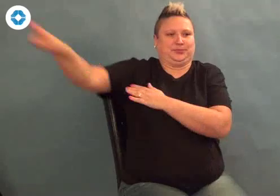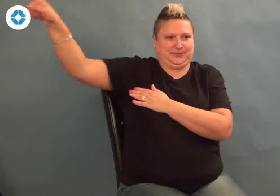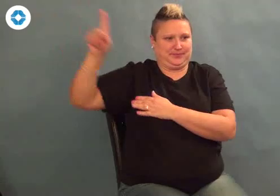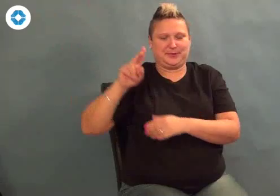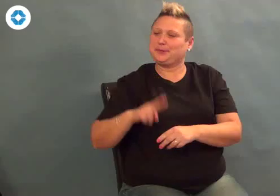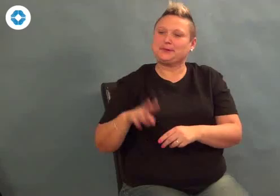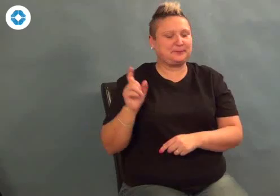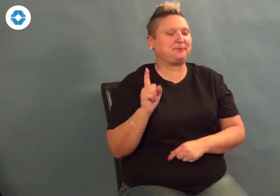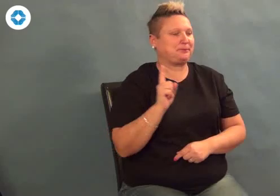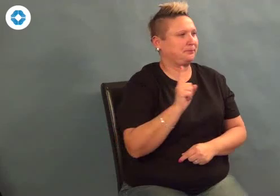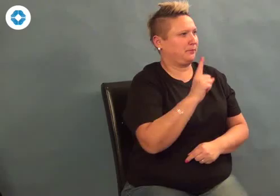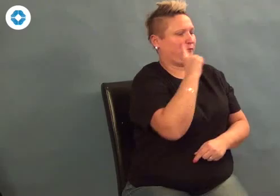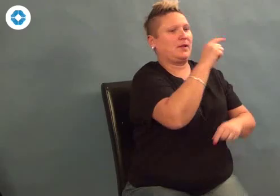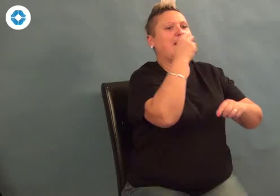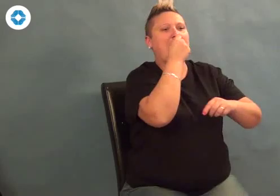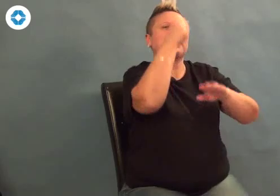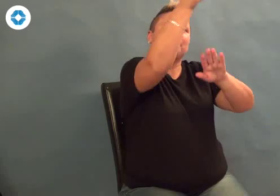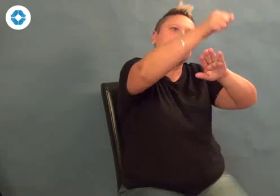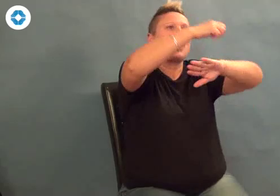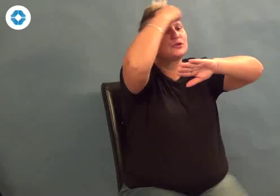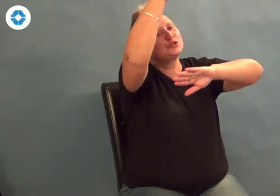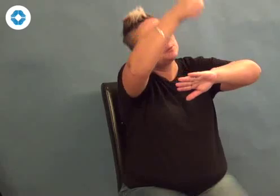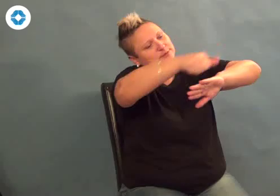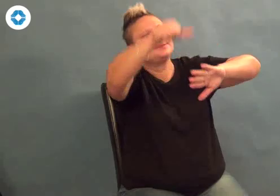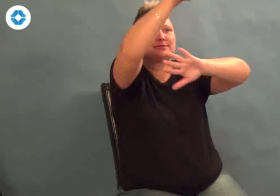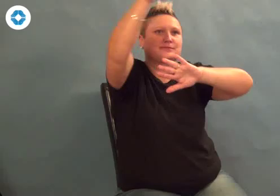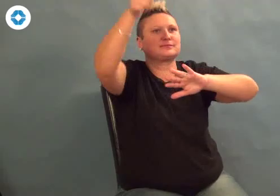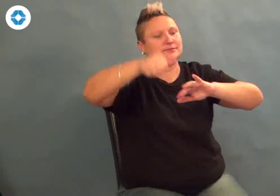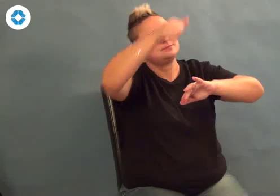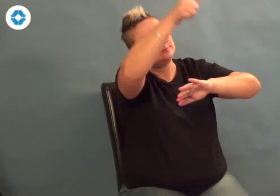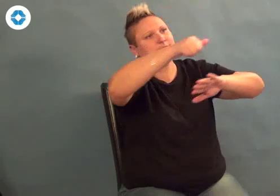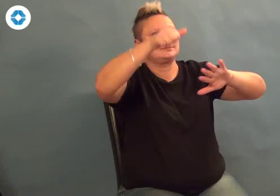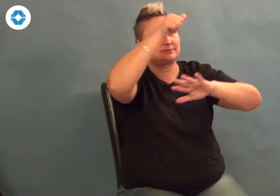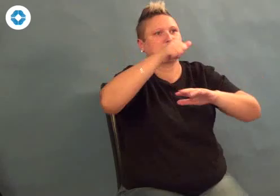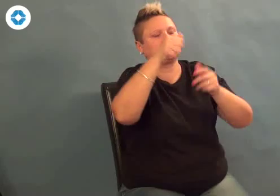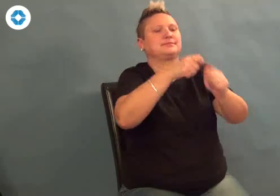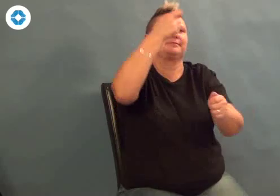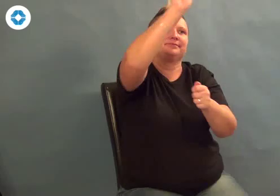Policjant idzie dalej i zauważa Charliego Chaplina naprawiającego okno.